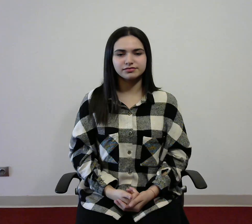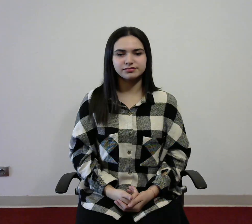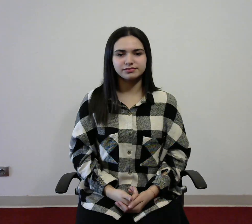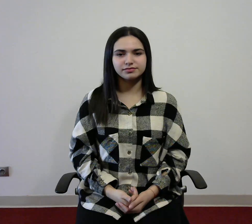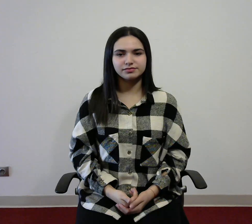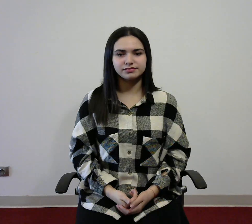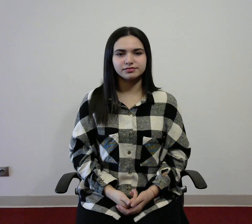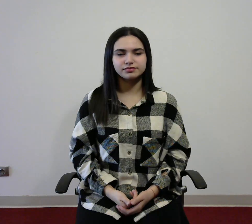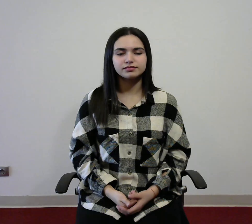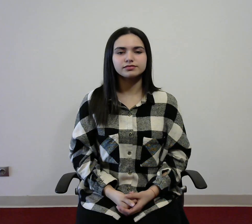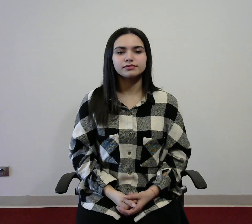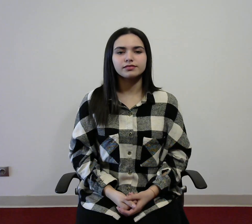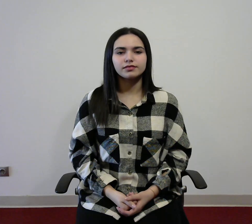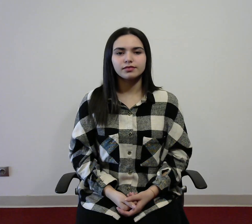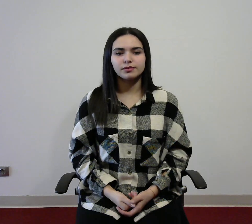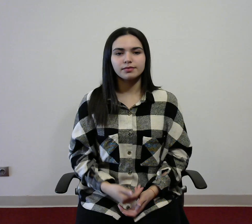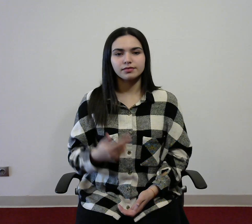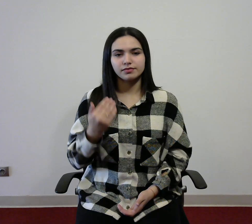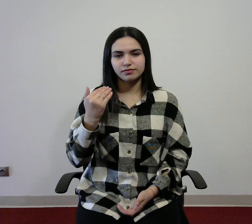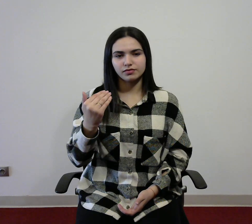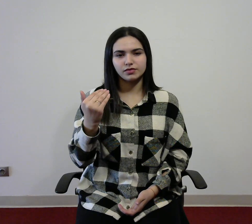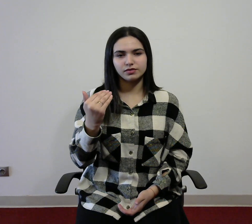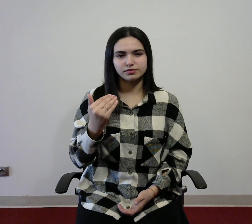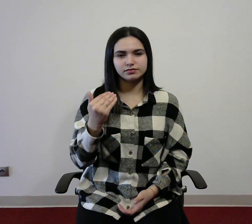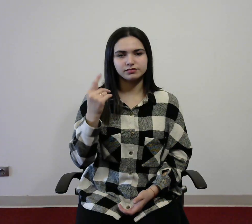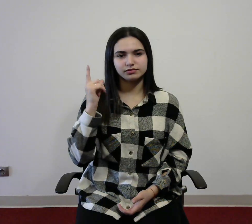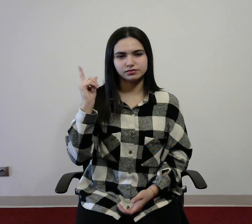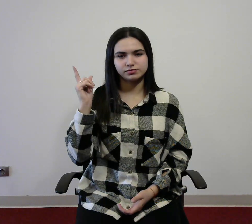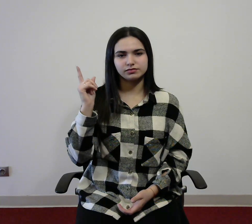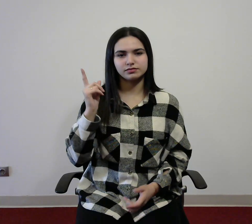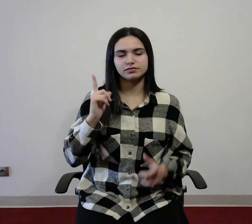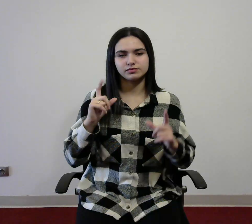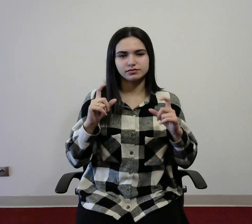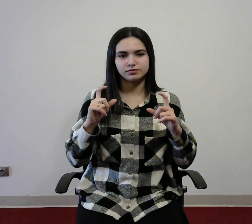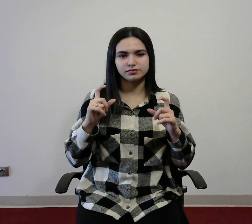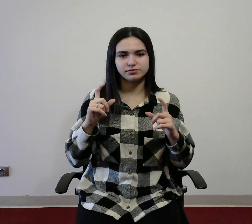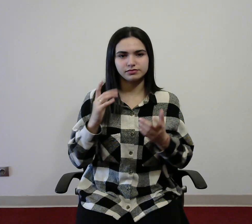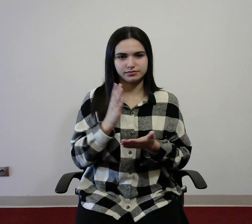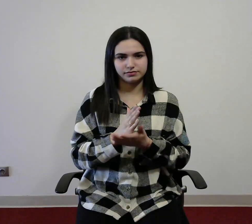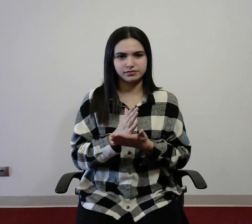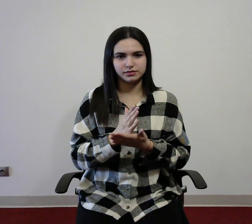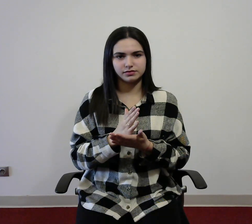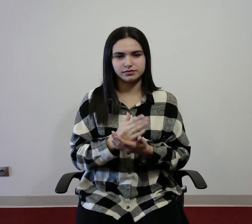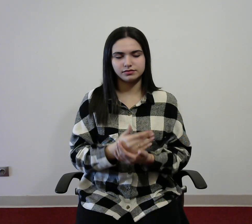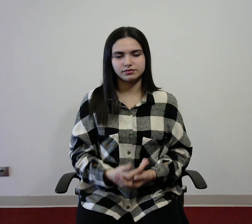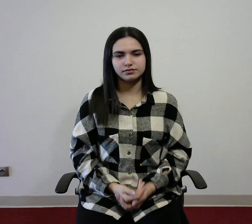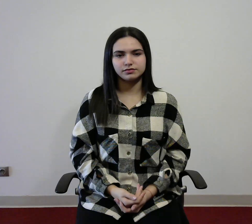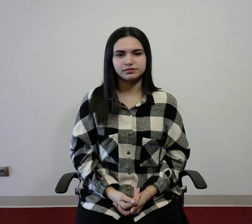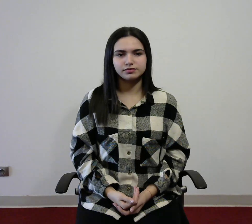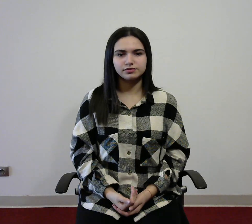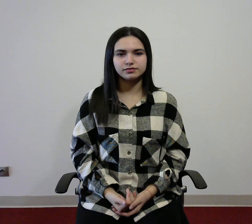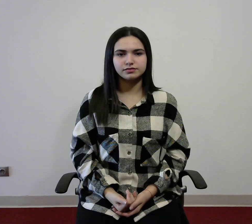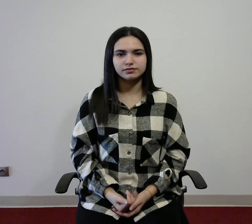Sizdə onun şəkli var?